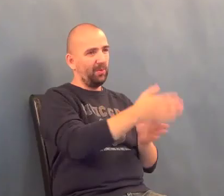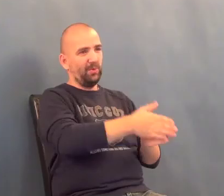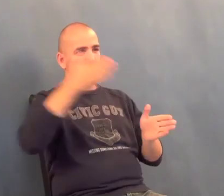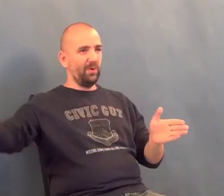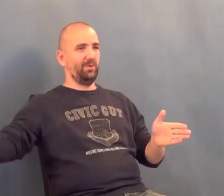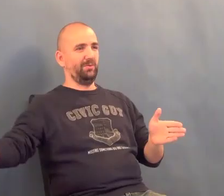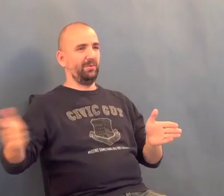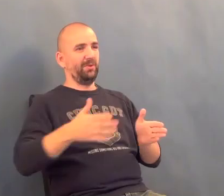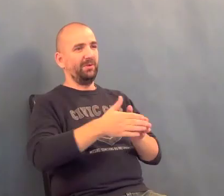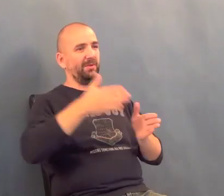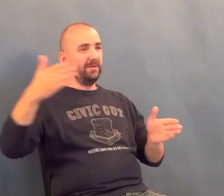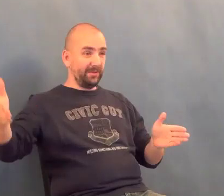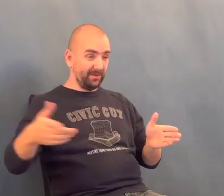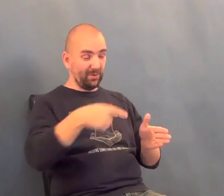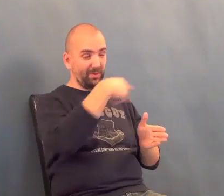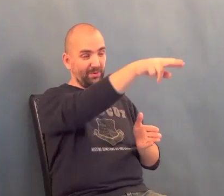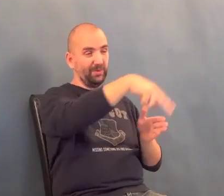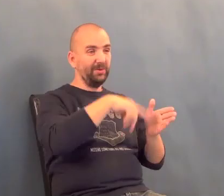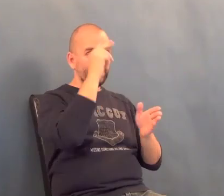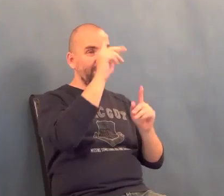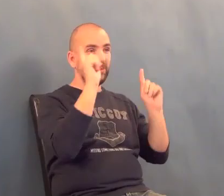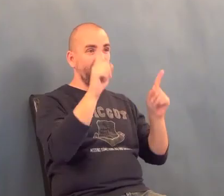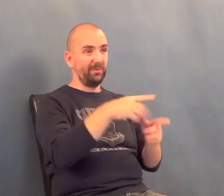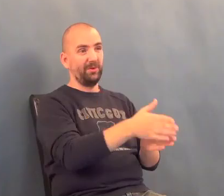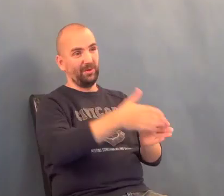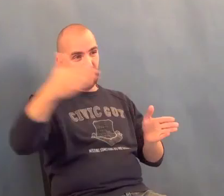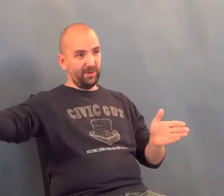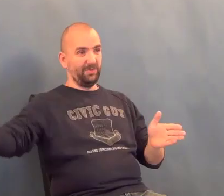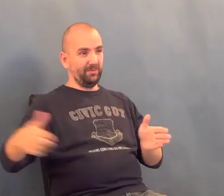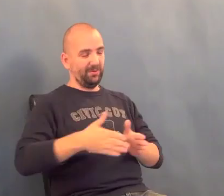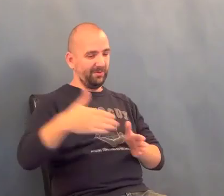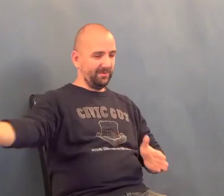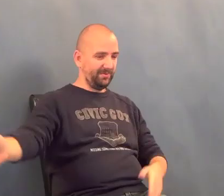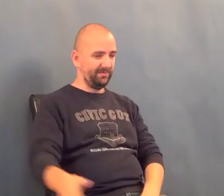Lepiej stać z dala od krawędzi i być ostrożnym.